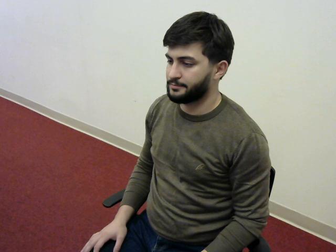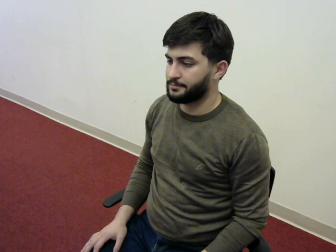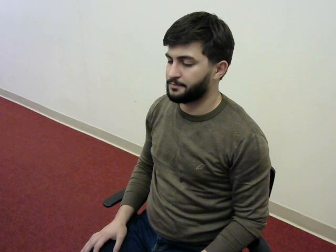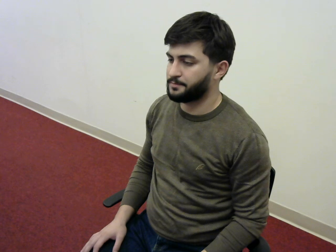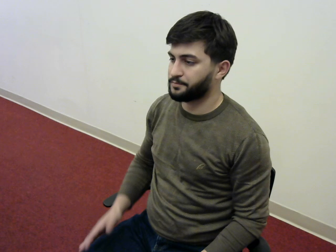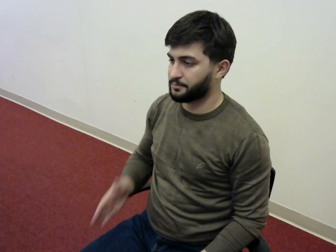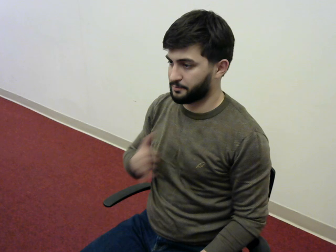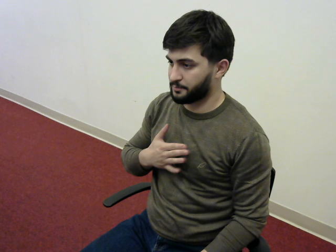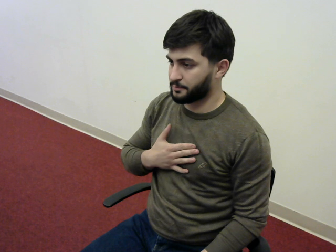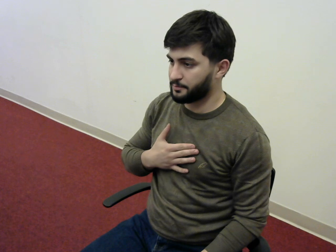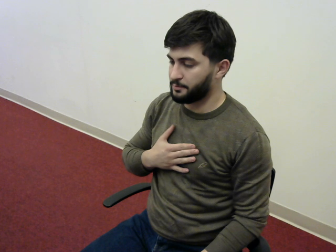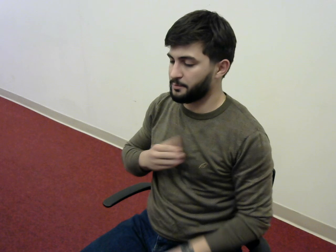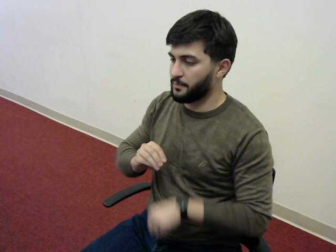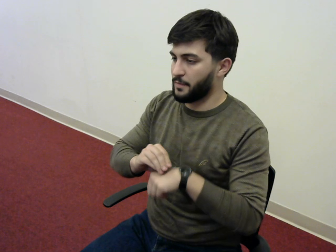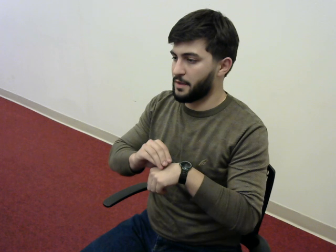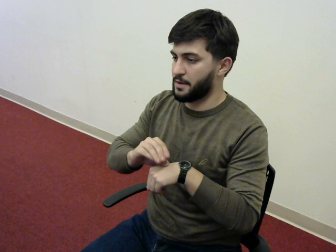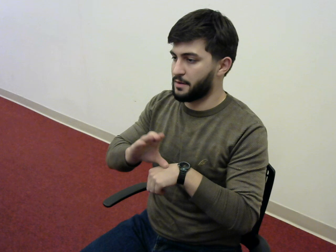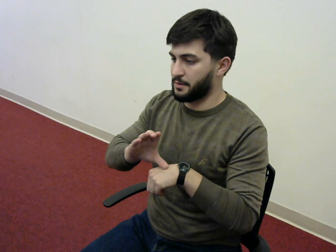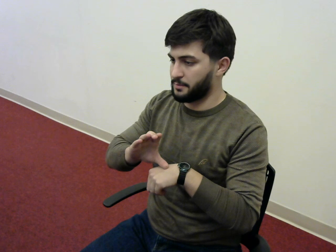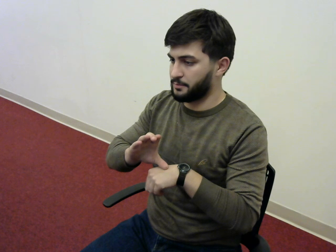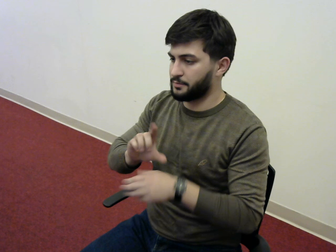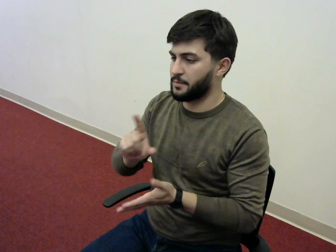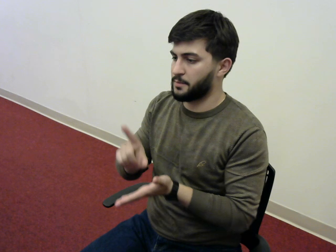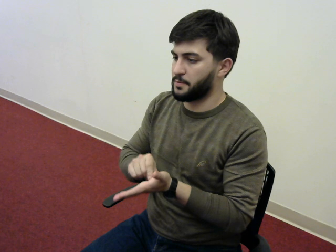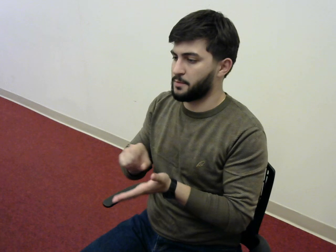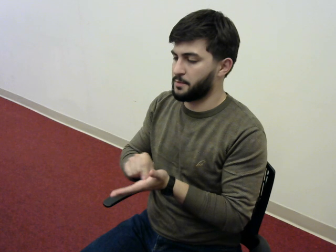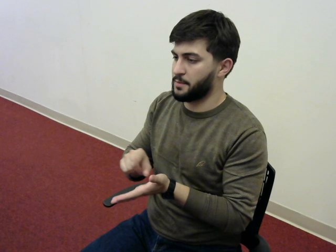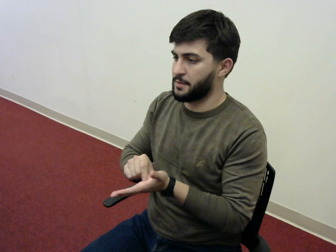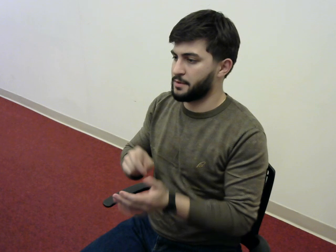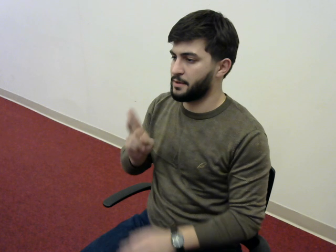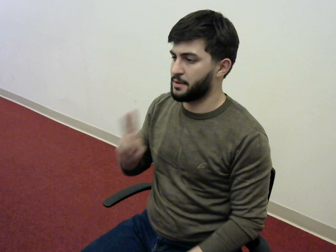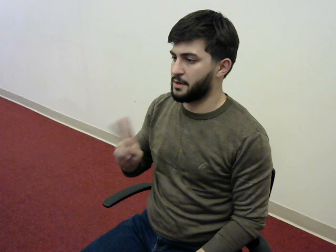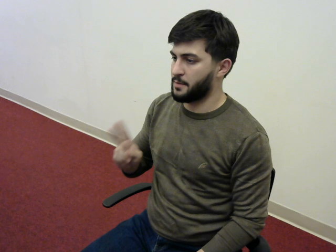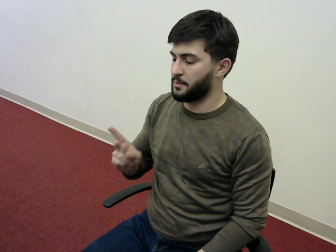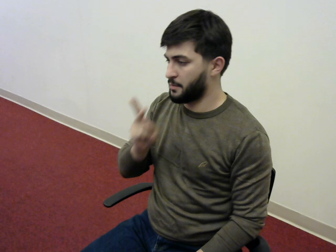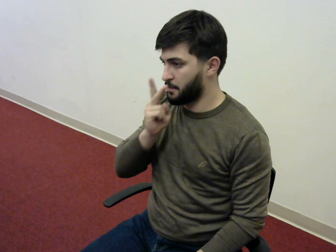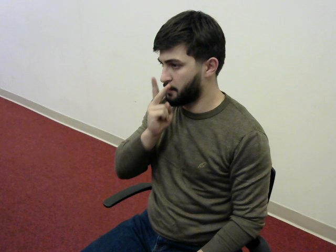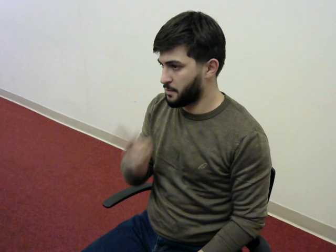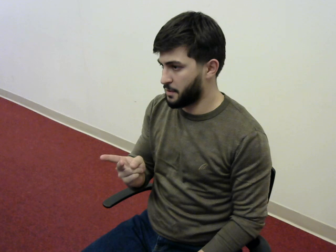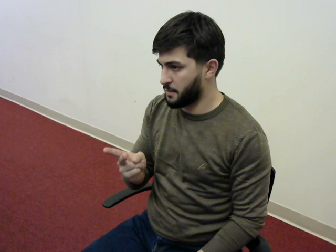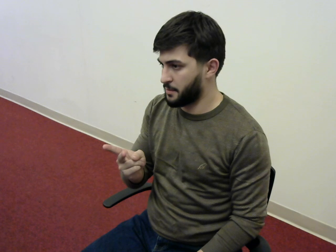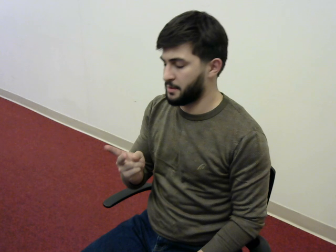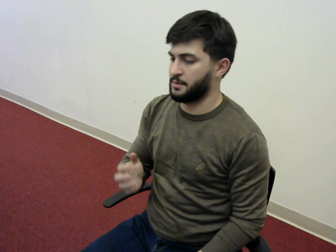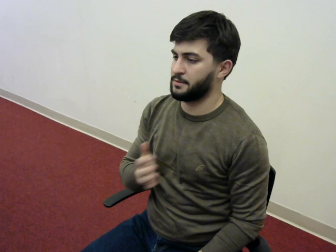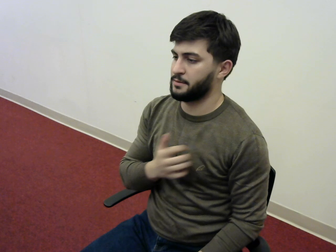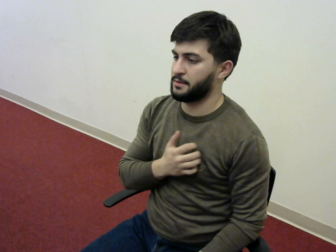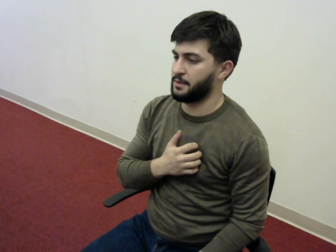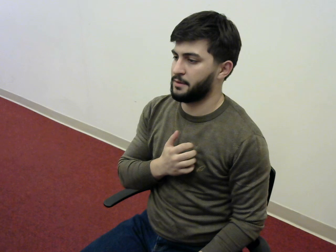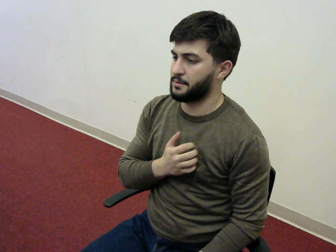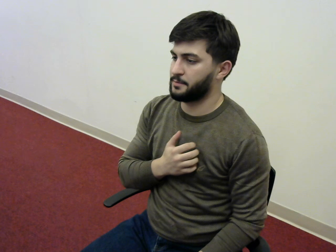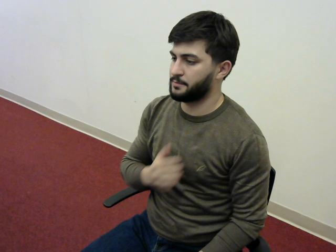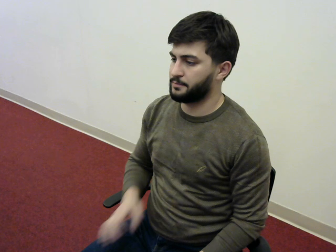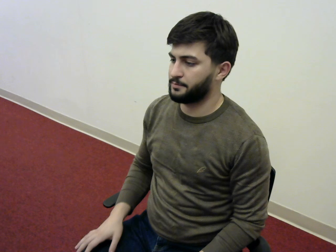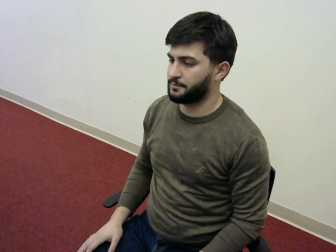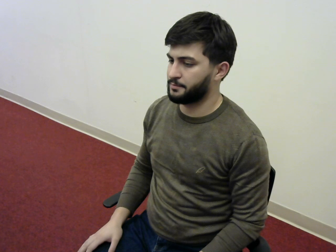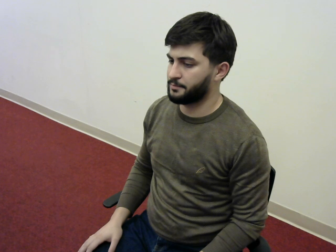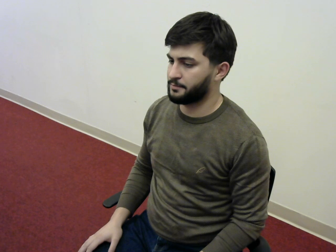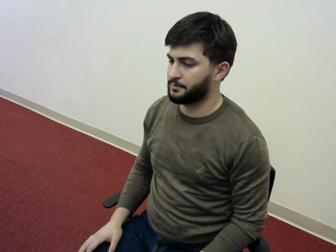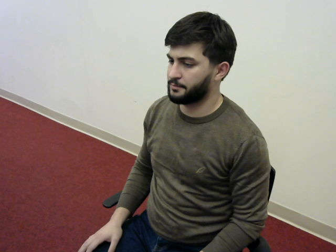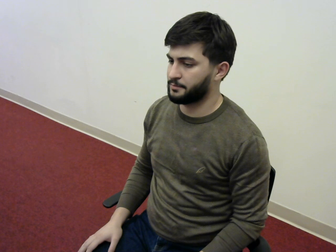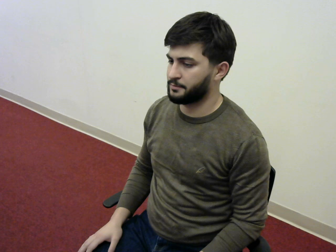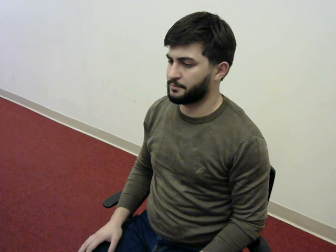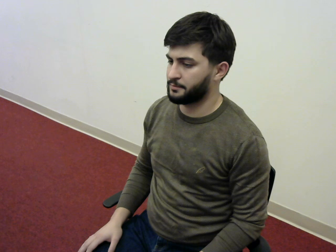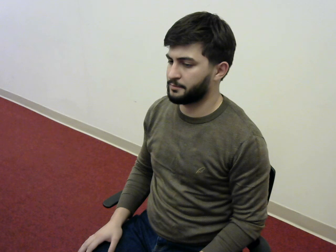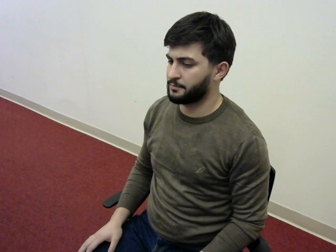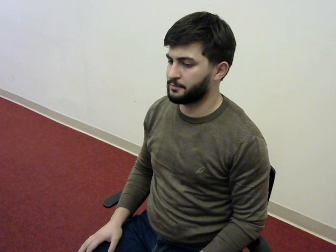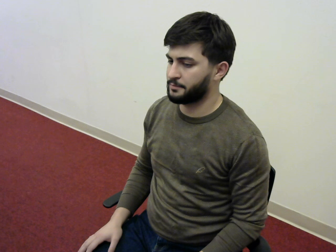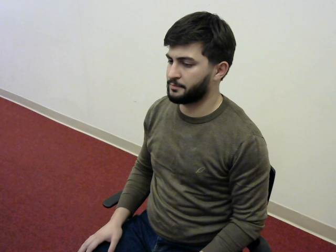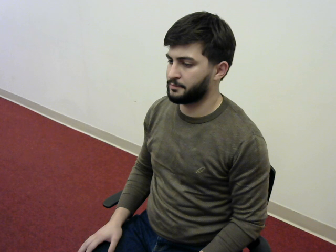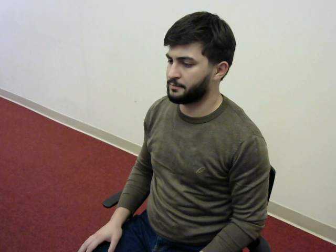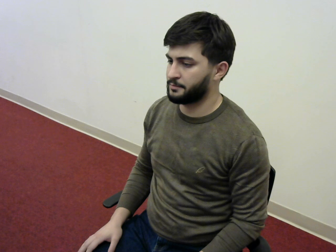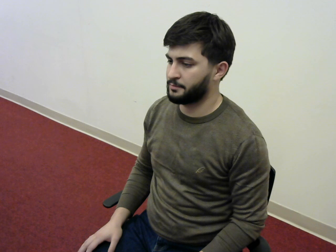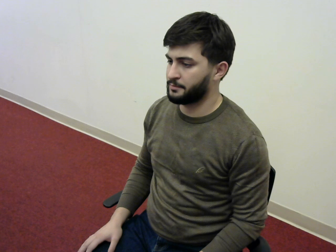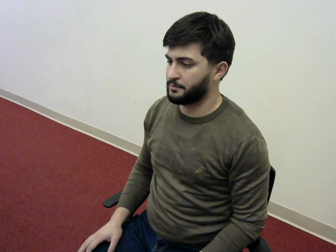Mən yığılmış pensiya kapitalıma baxmaq istəyirəm